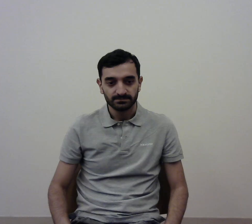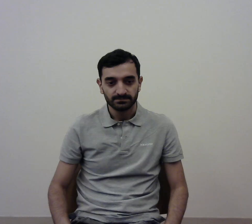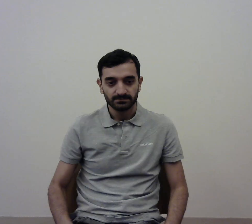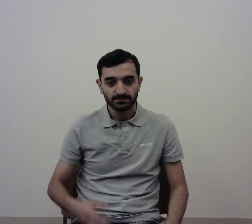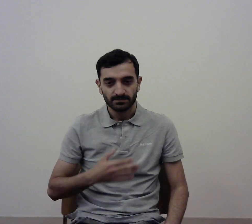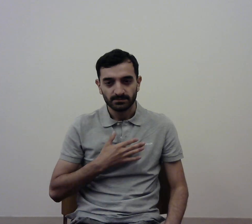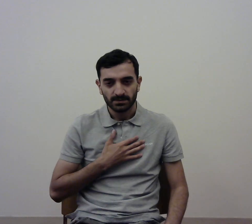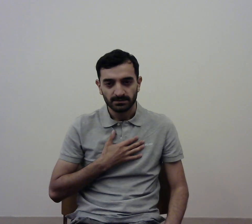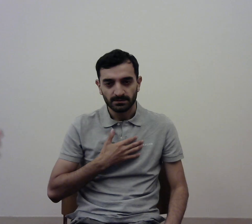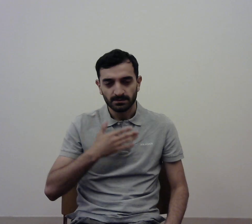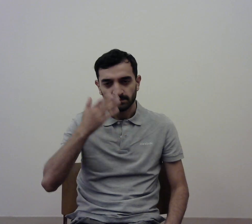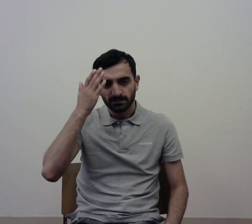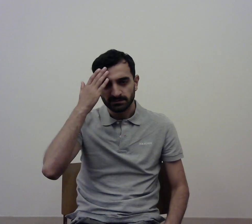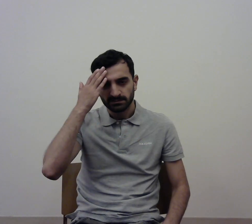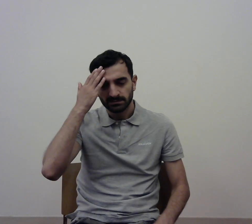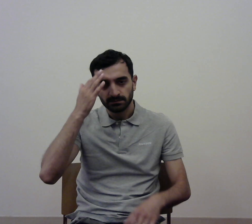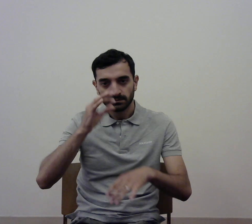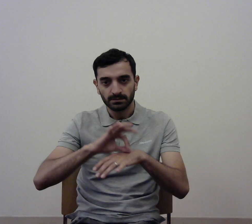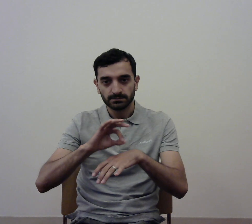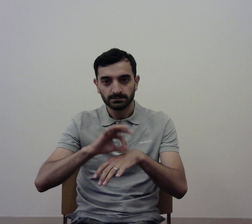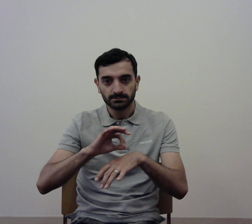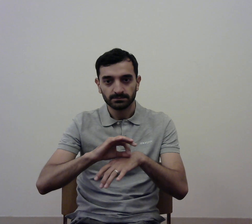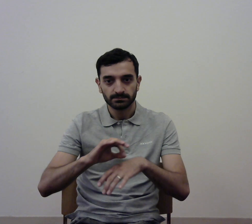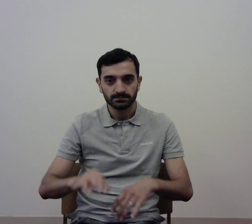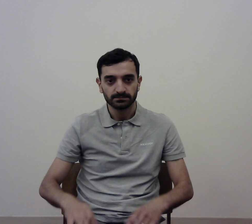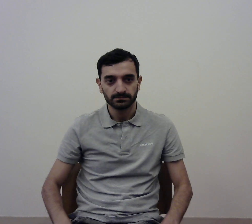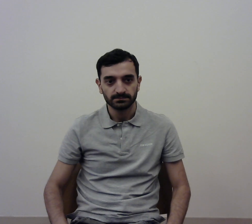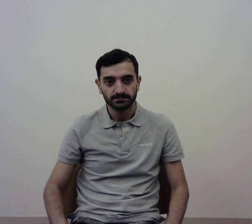Mənim başım ağrıyır